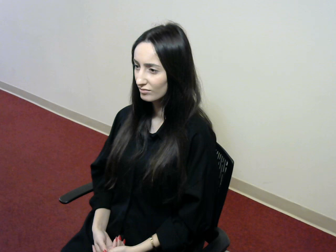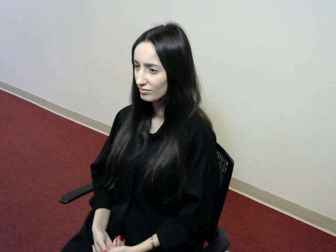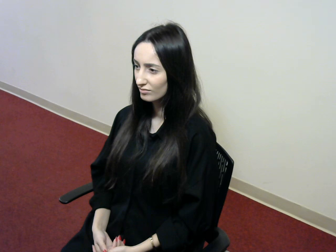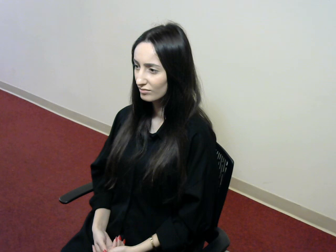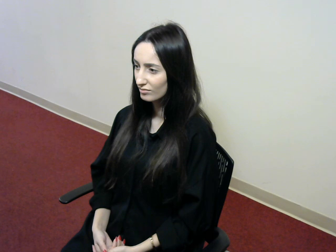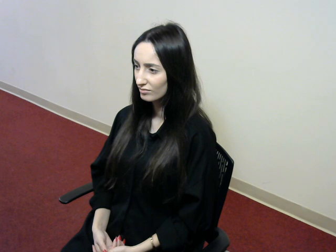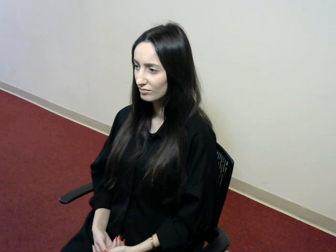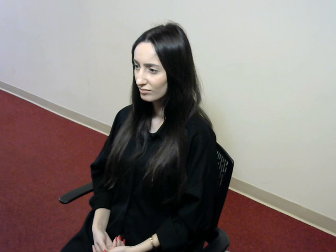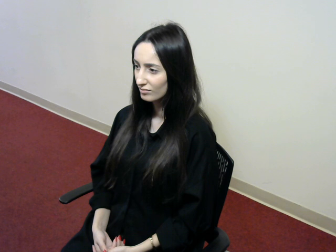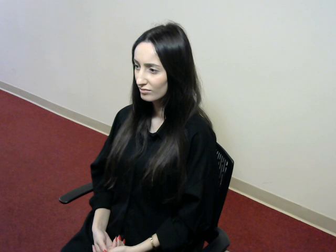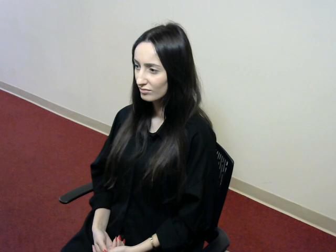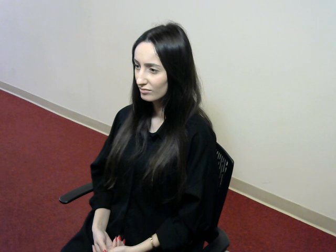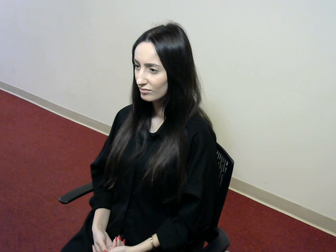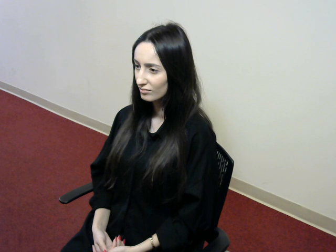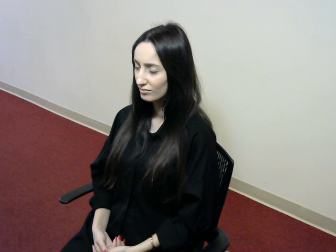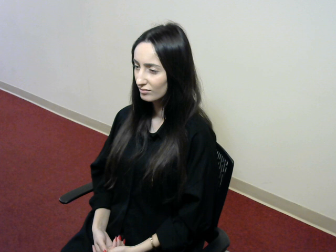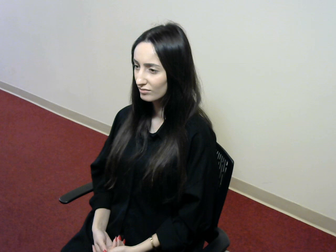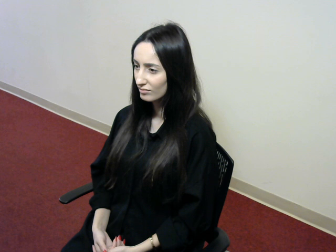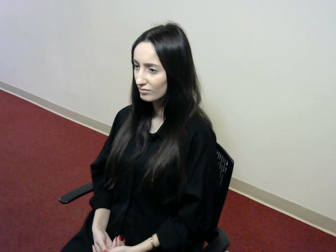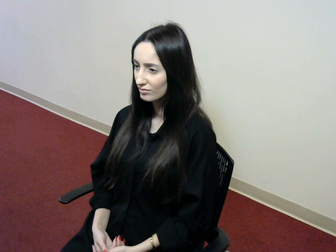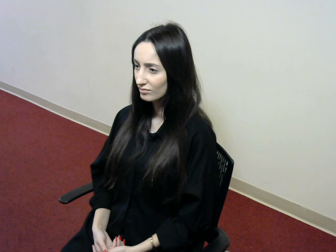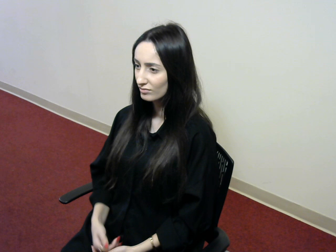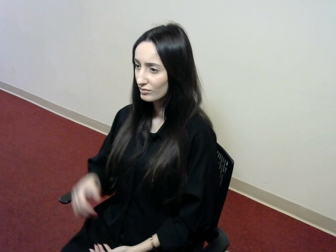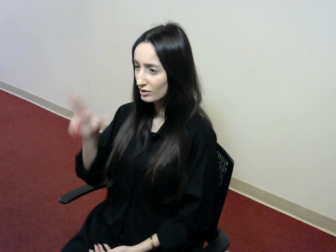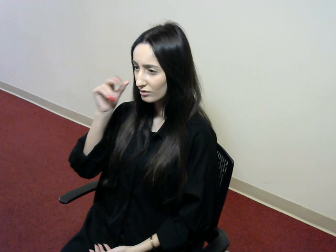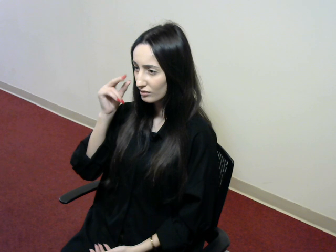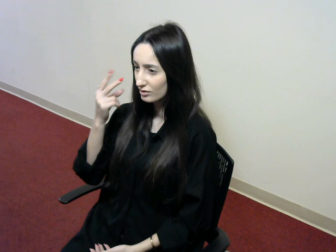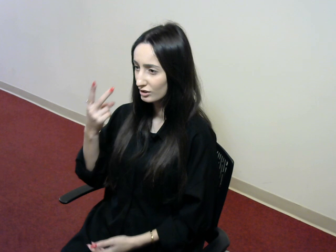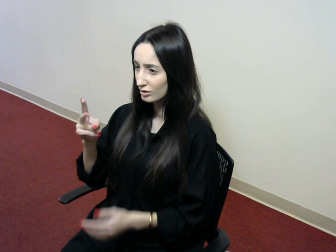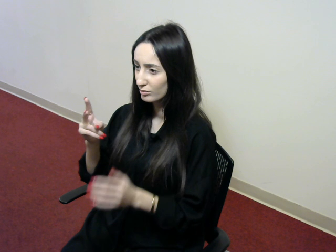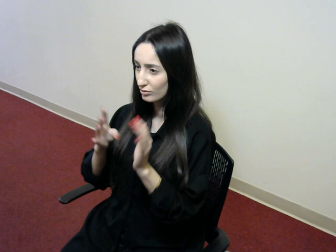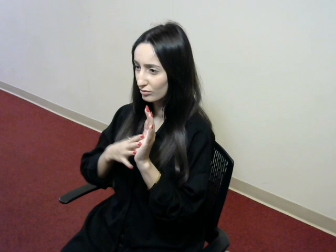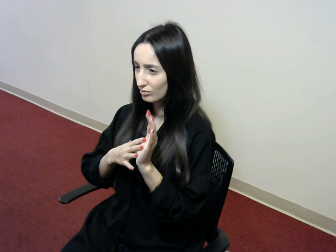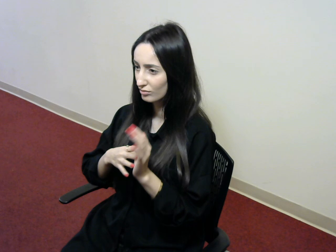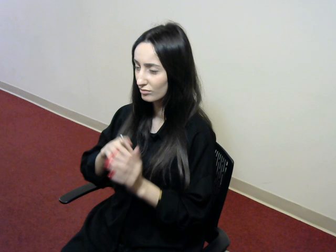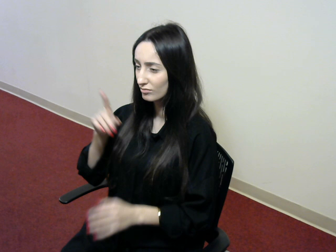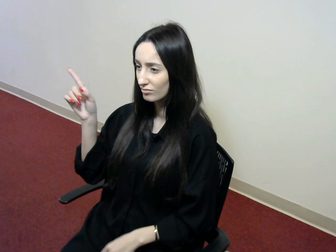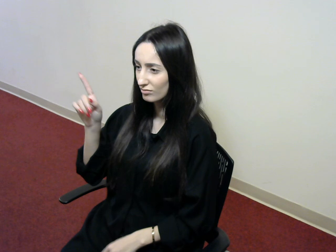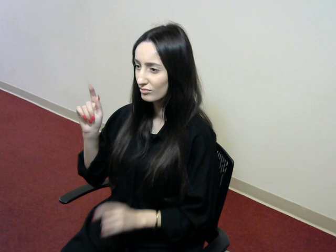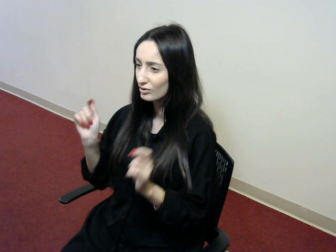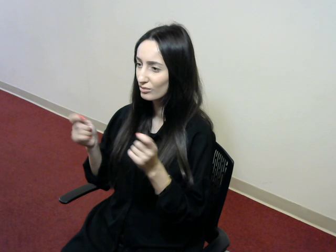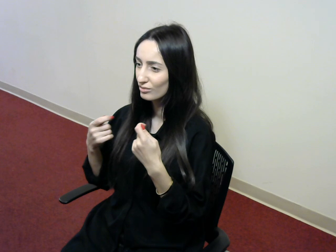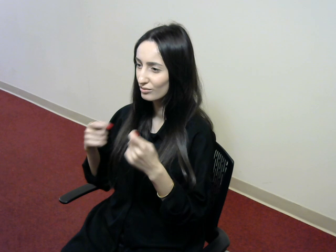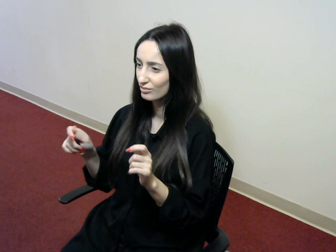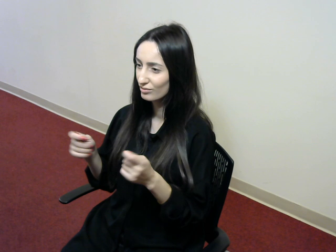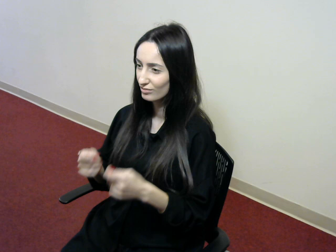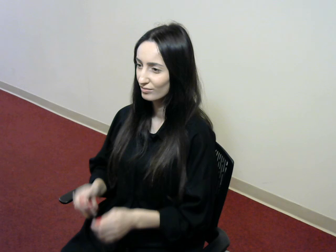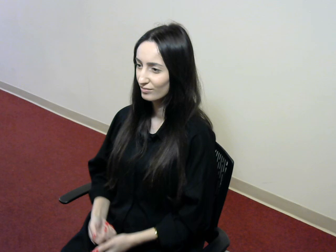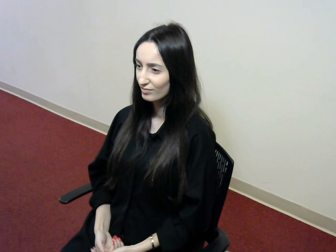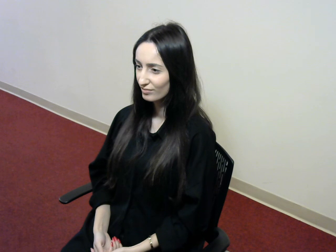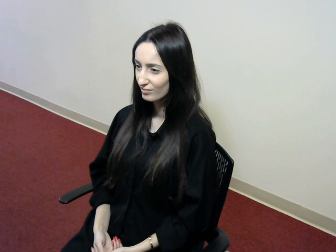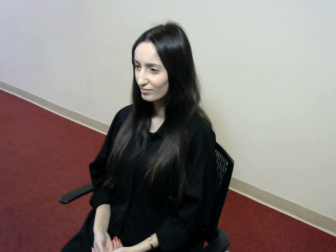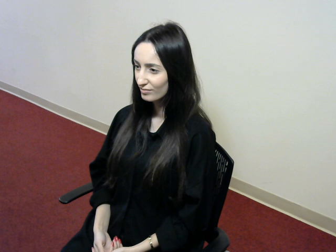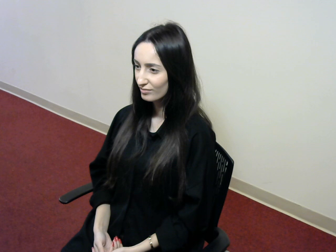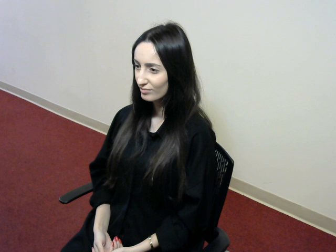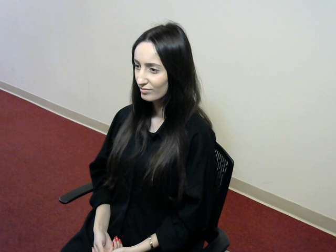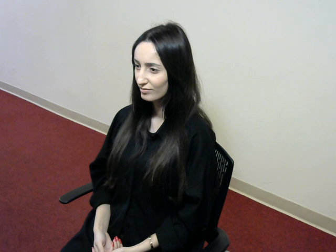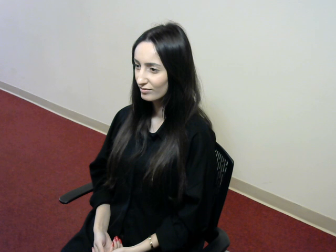Ayın 29-u onun toyudur